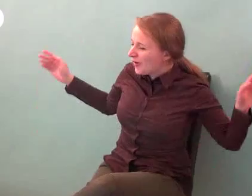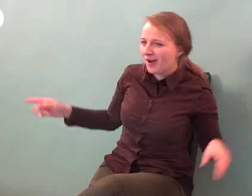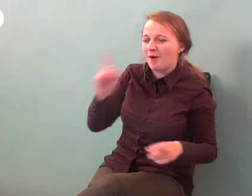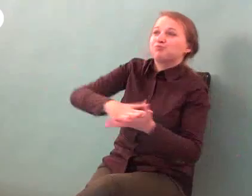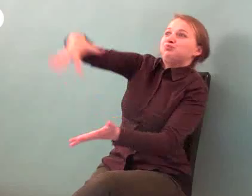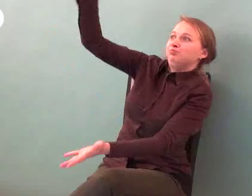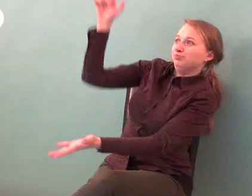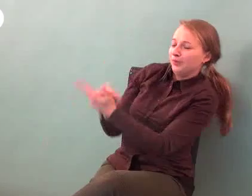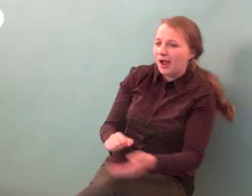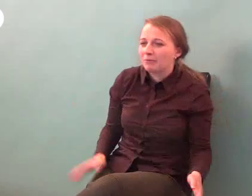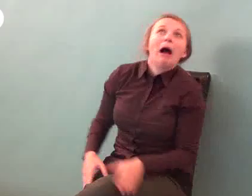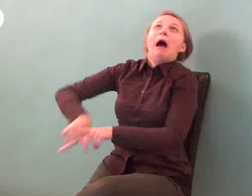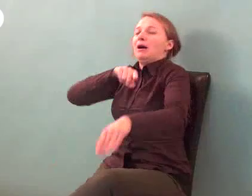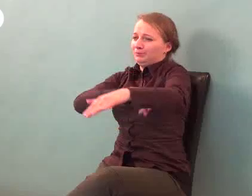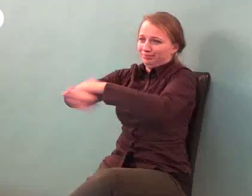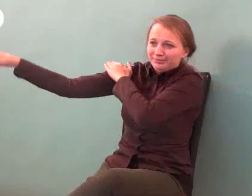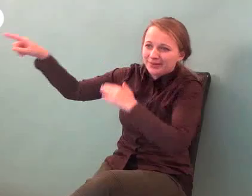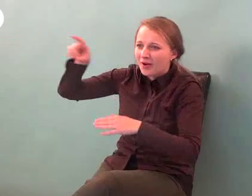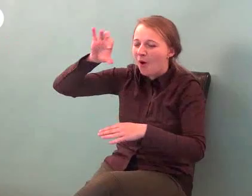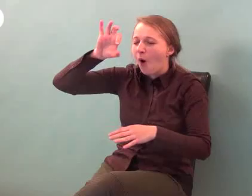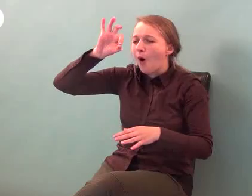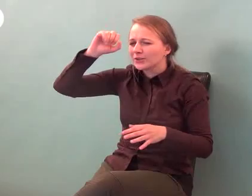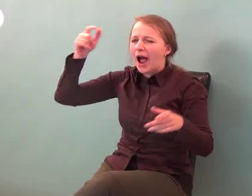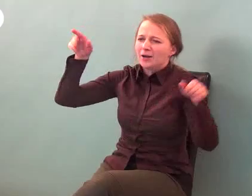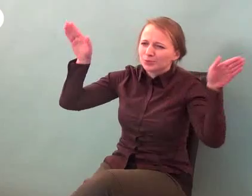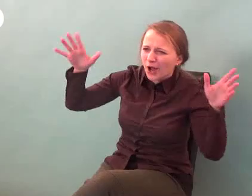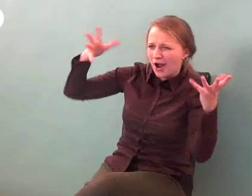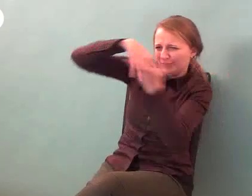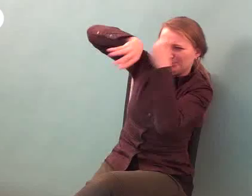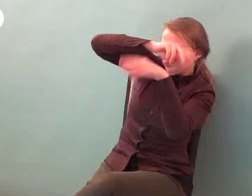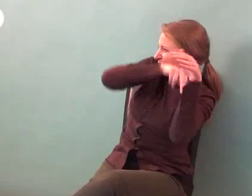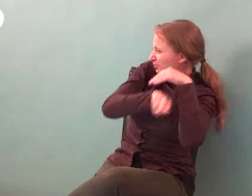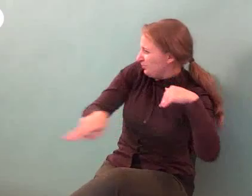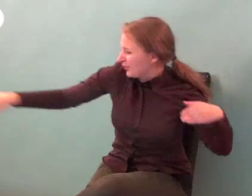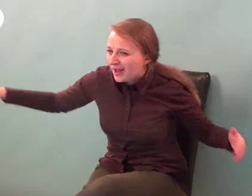Chłopak upadł, a przestraszony pies zaczął uciekać przed rojem pszczół lub os, które poleciały za nim.